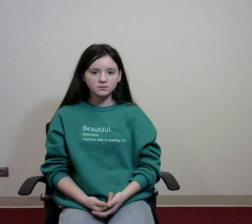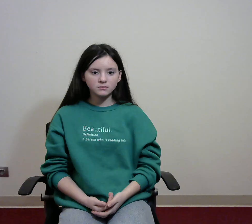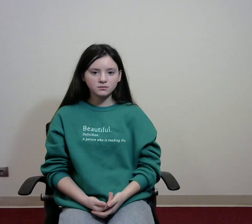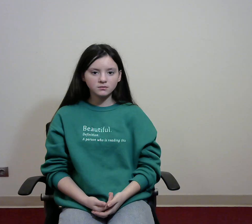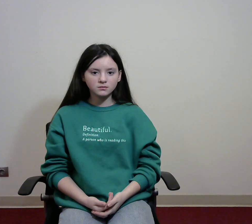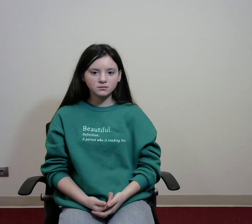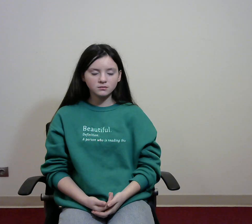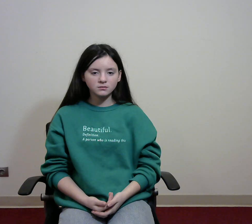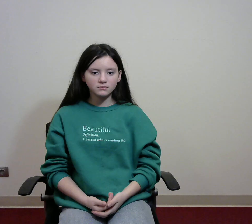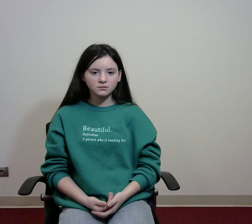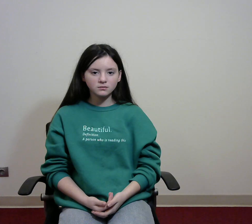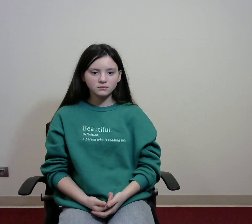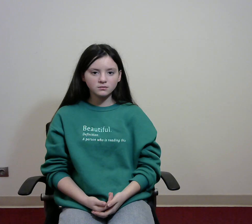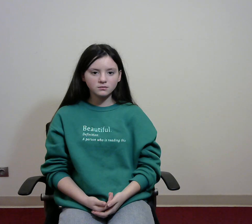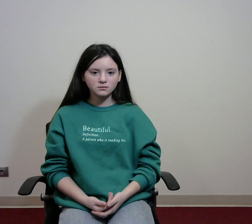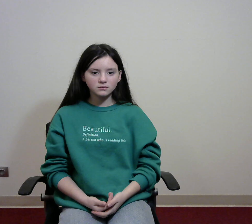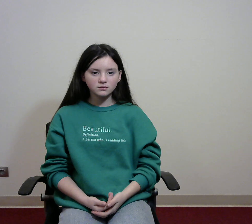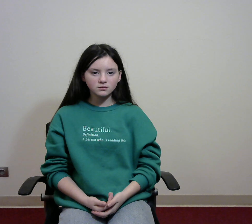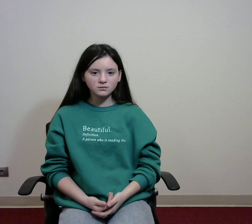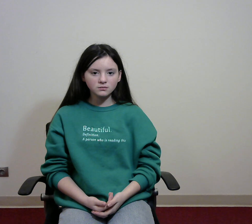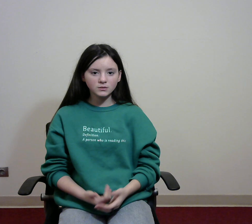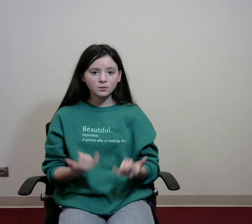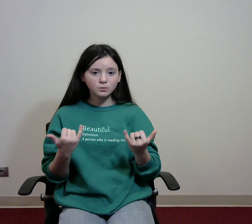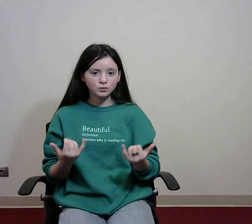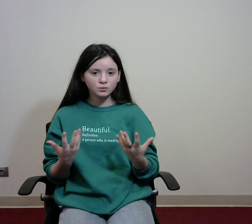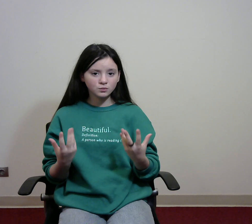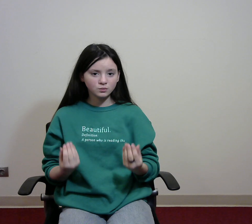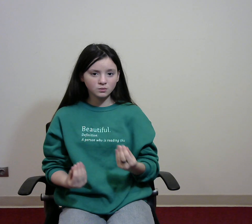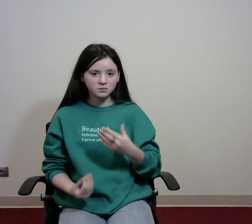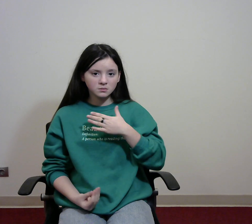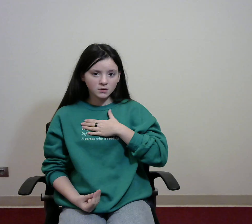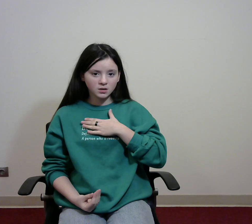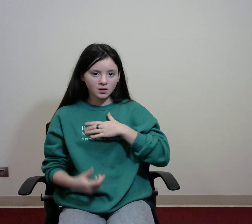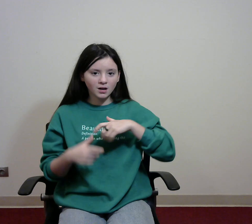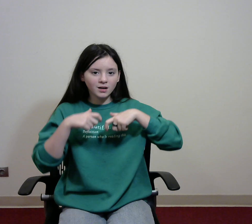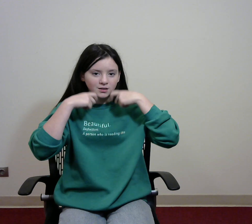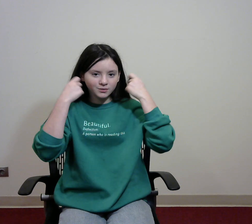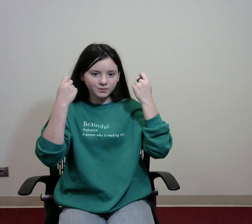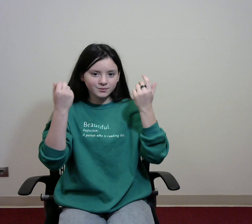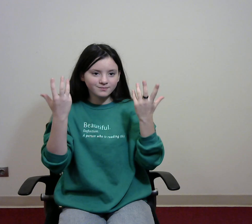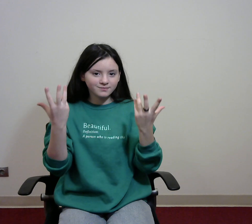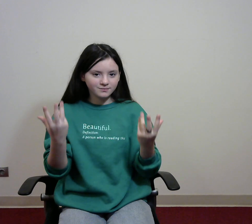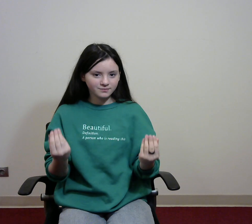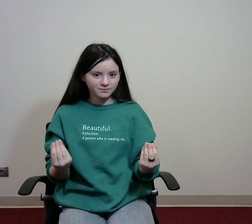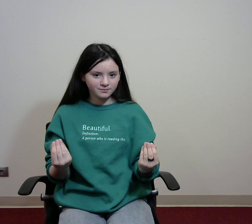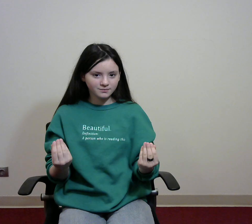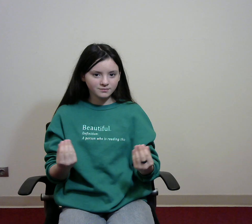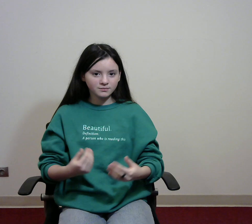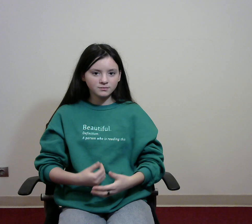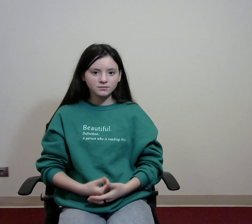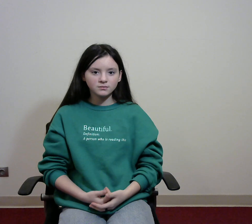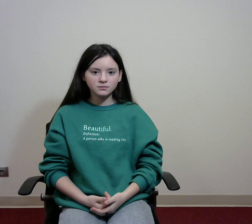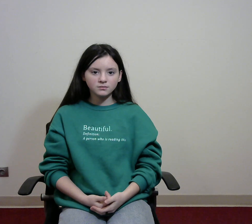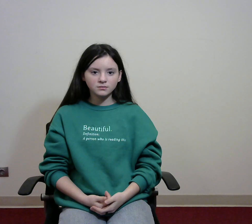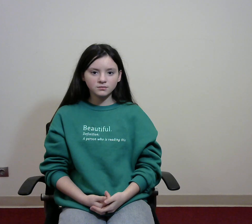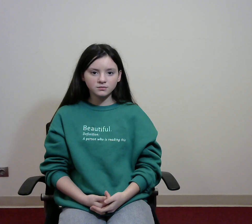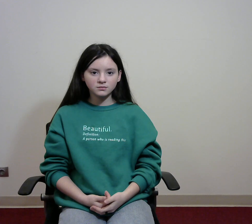Bu gün mənim ad günümdür